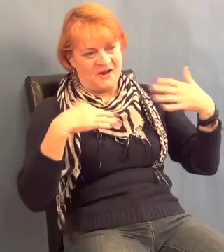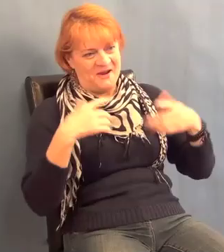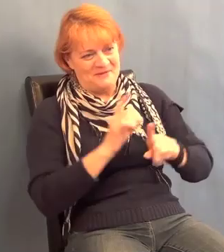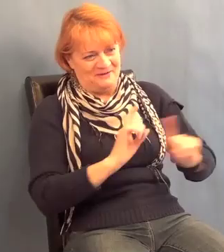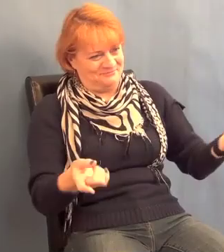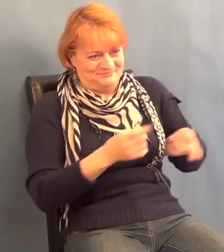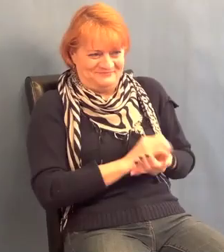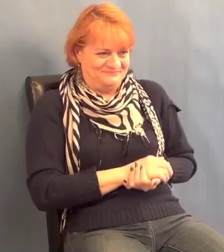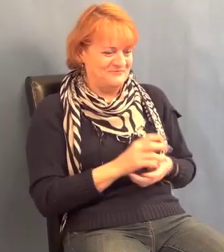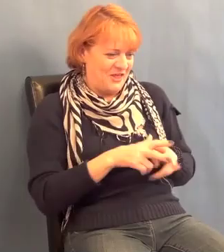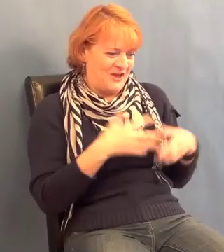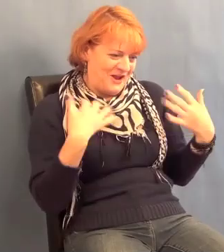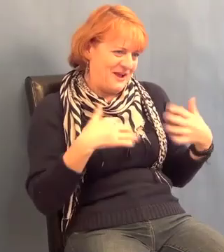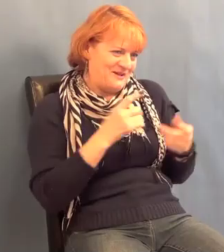Koniom nie wolno się kąpać.